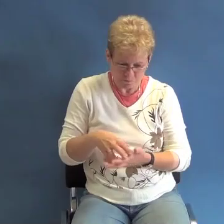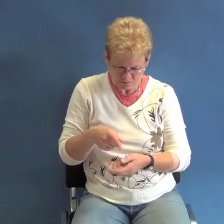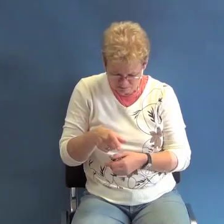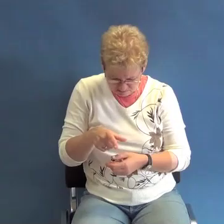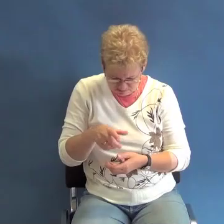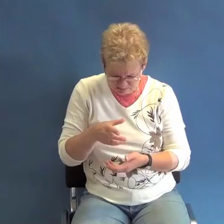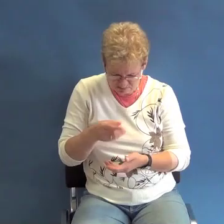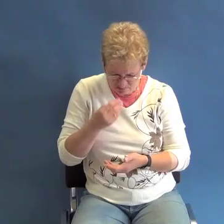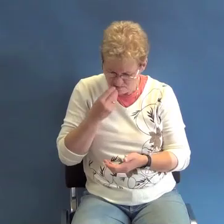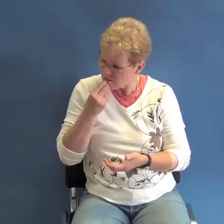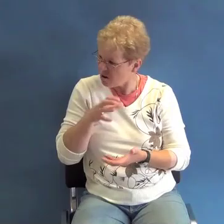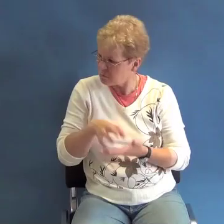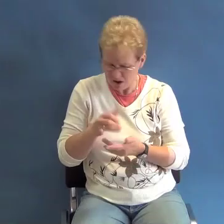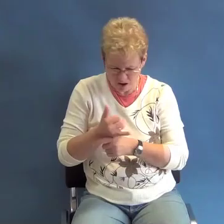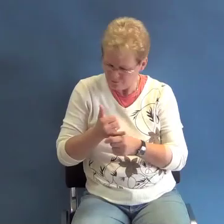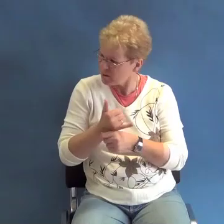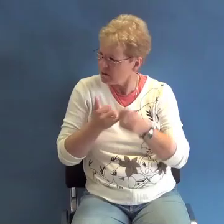Co to jest, hamburger, kawa?